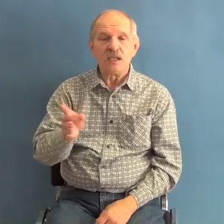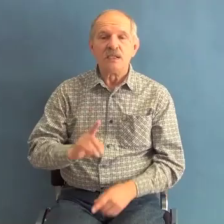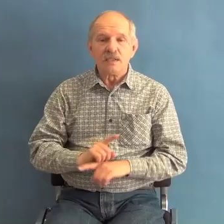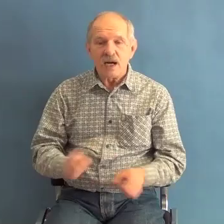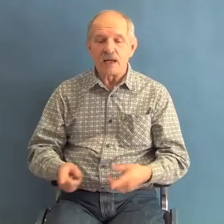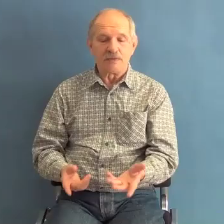Nie wolno.